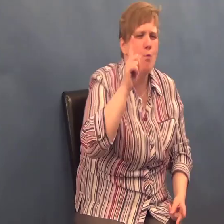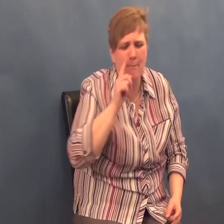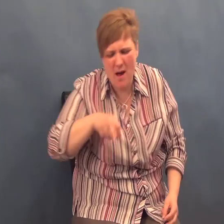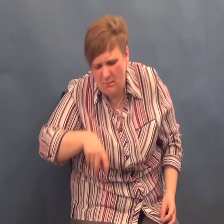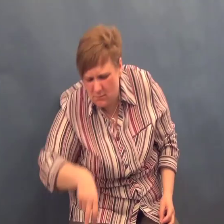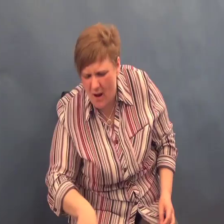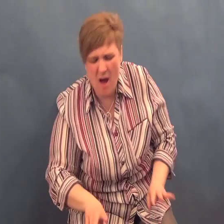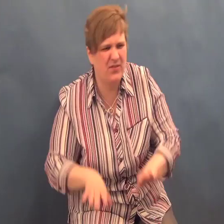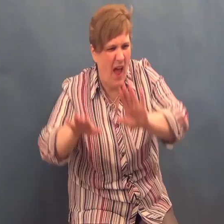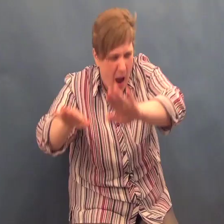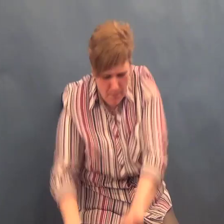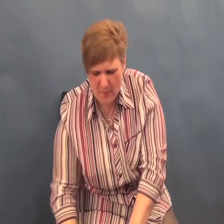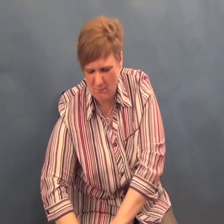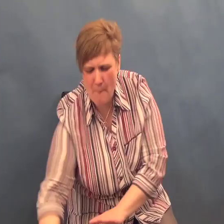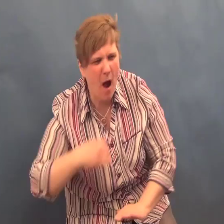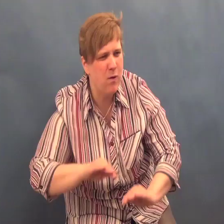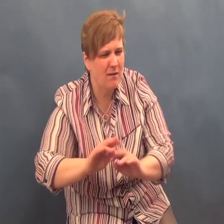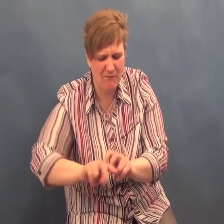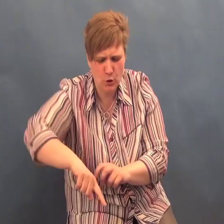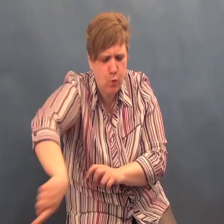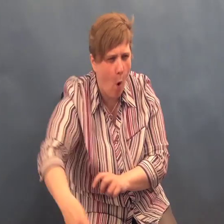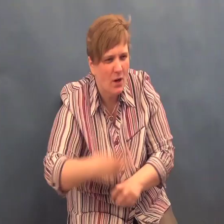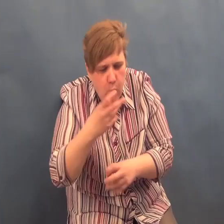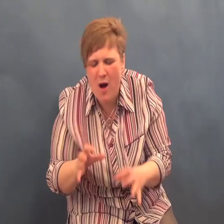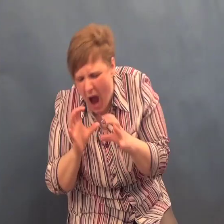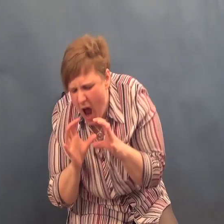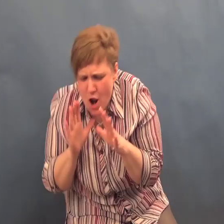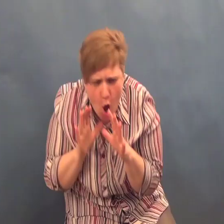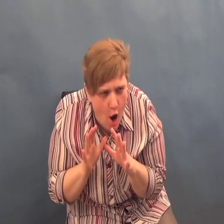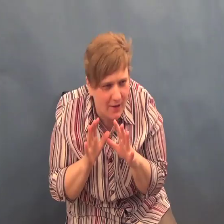Zajrzał do dziury i tam próbował wołać, szukać jej.